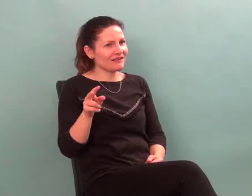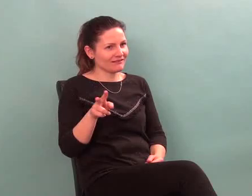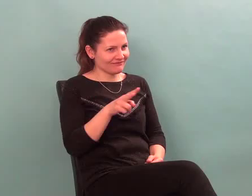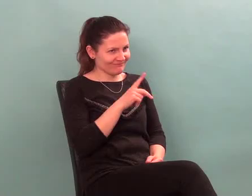Nic się nie dzieje.